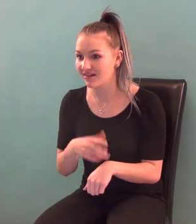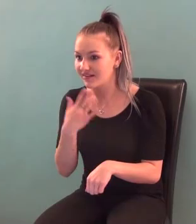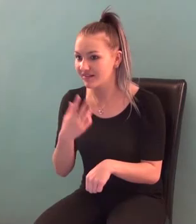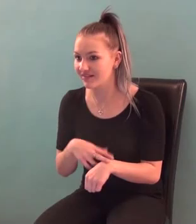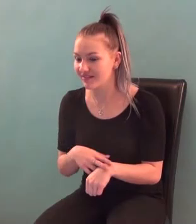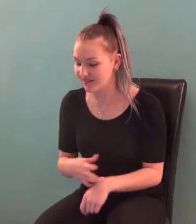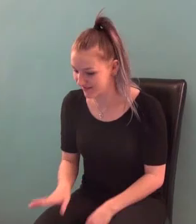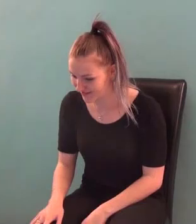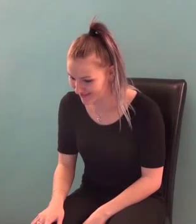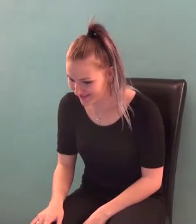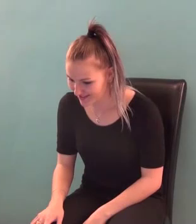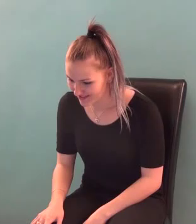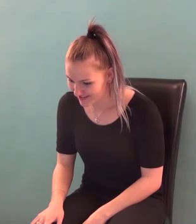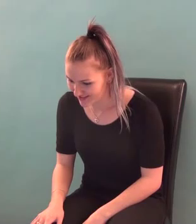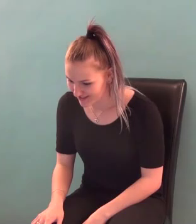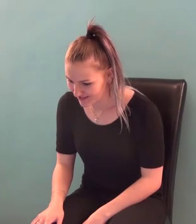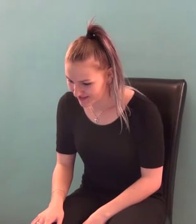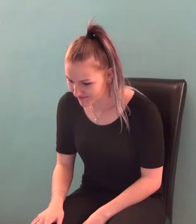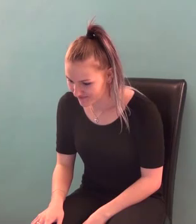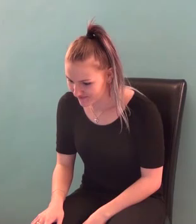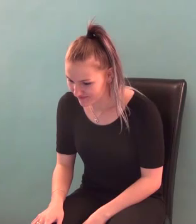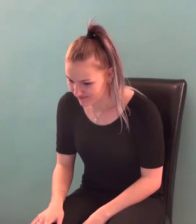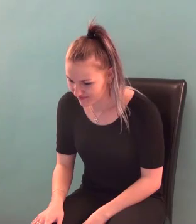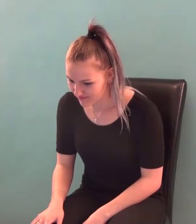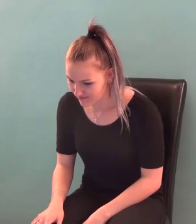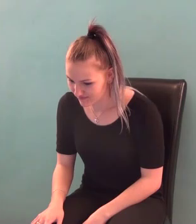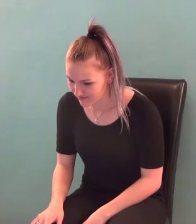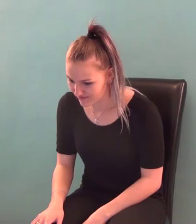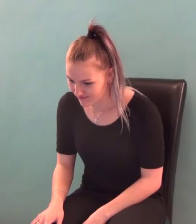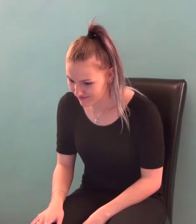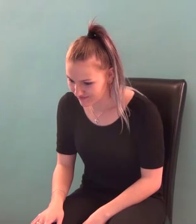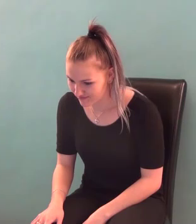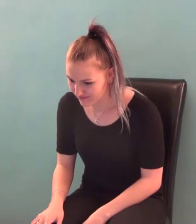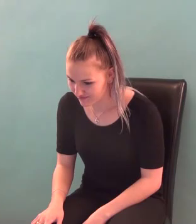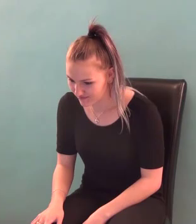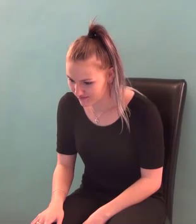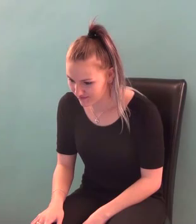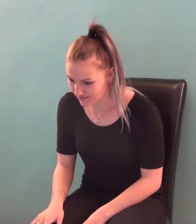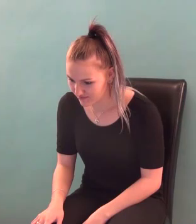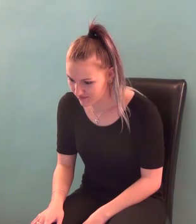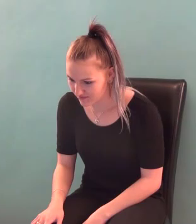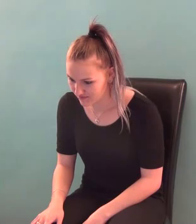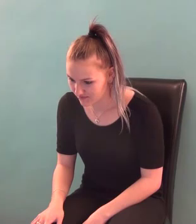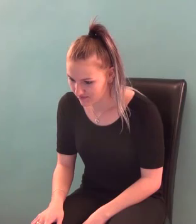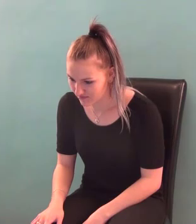Nie masz godziny?